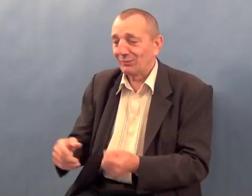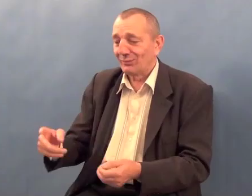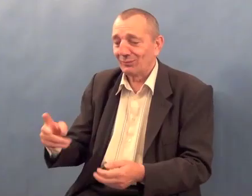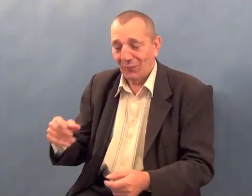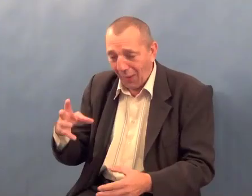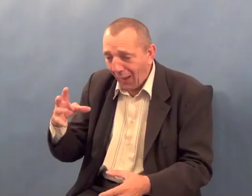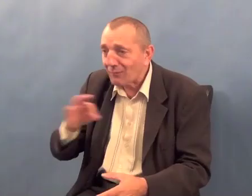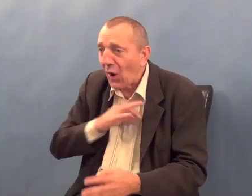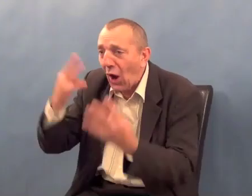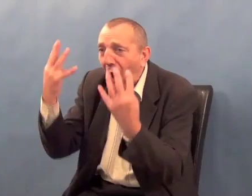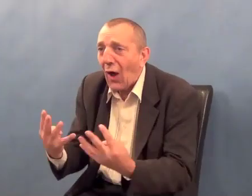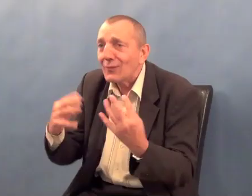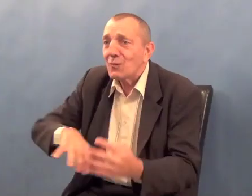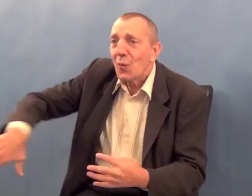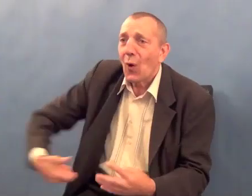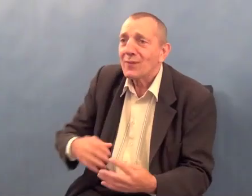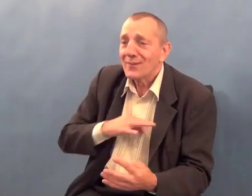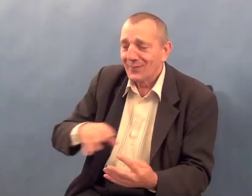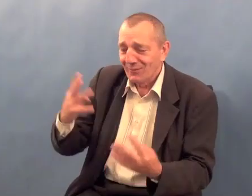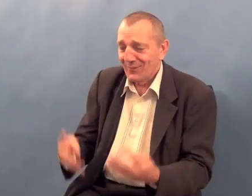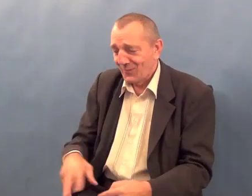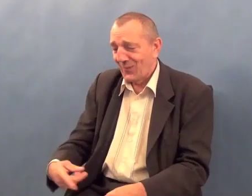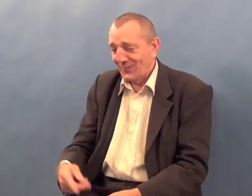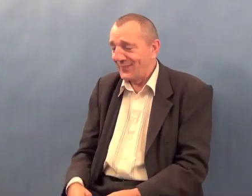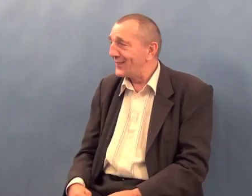Przestraszył się, co to jest, ukradli mu płot!